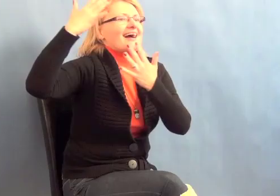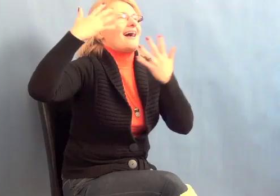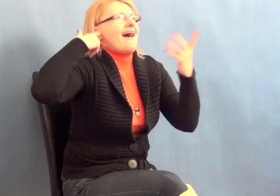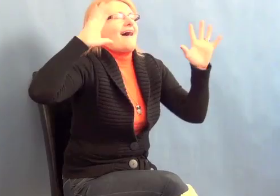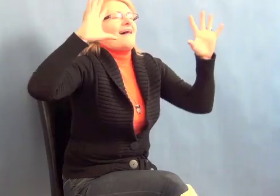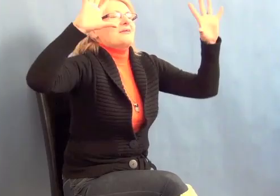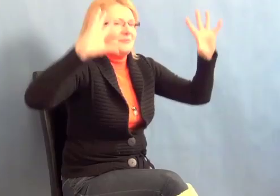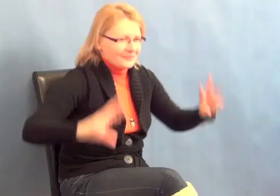Ale na szczęście ten straszny alarm ucichł.